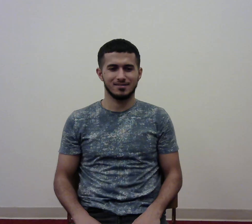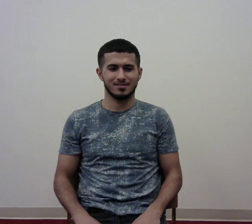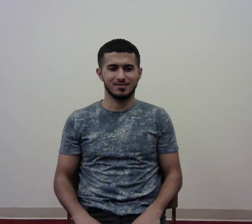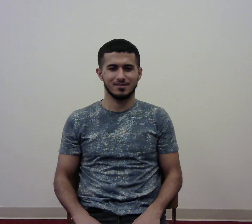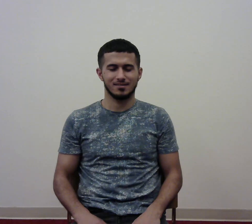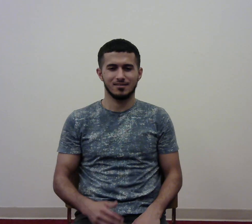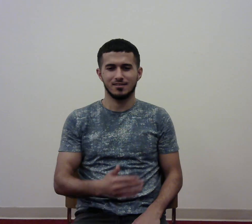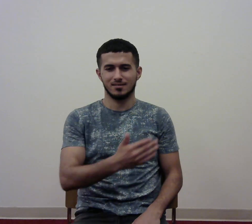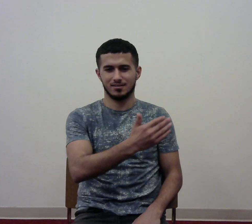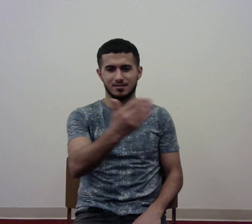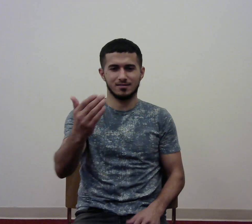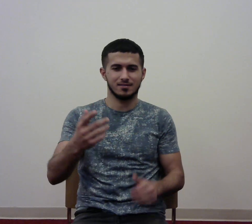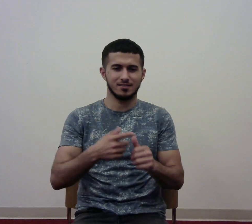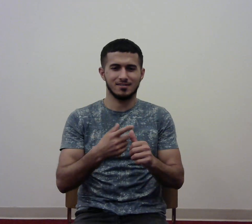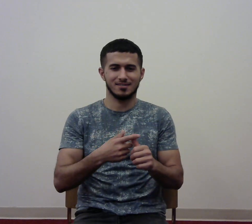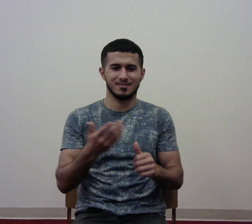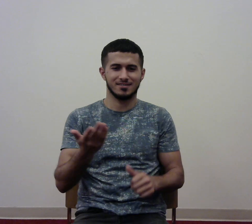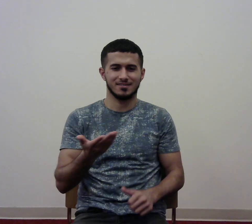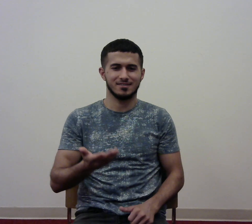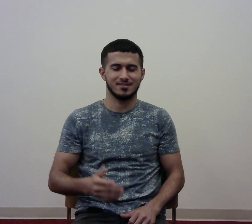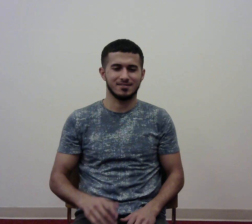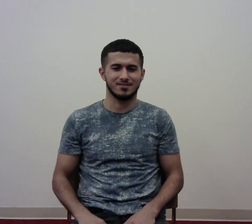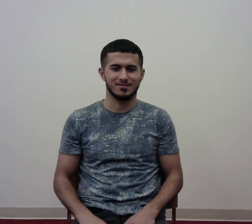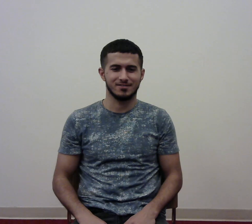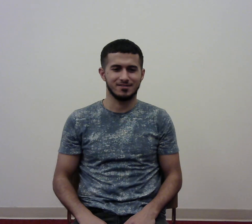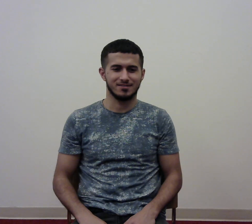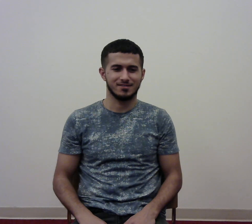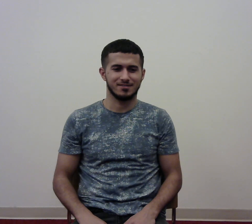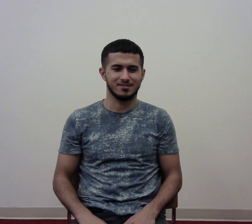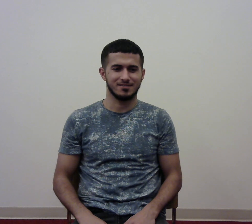Sizin adınız nədir?